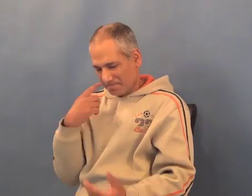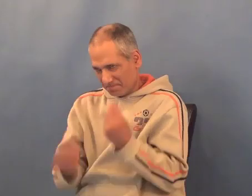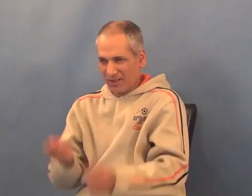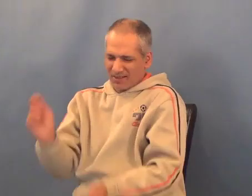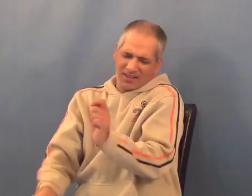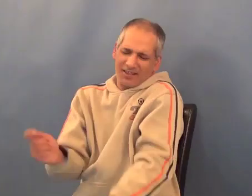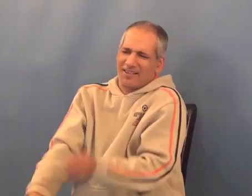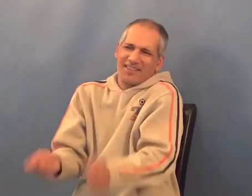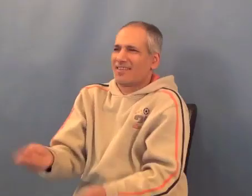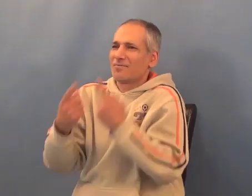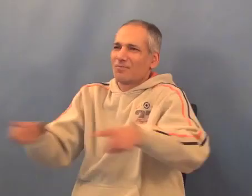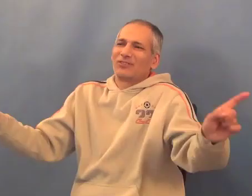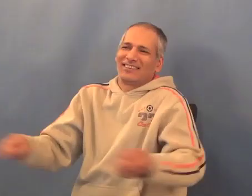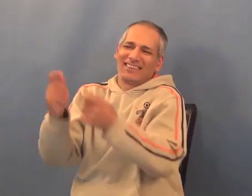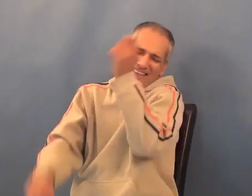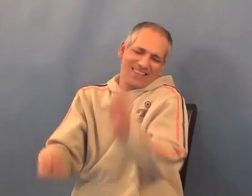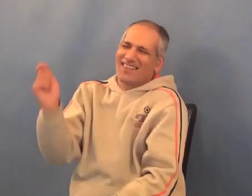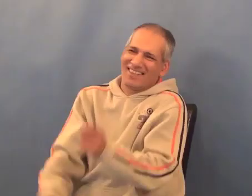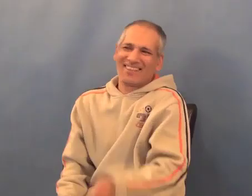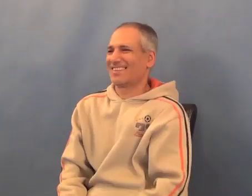Mały bawi się bramą, grając na niej jak na perkusji. Jest muzyka!